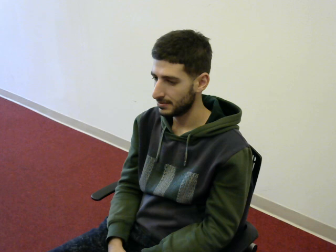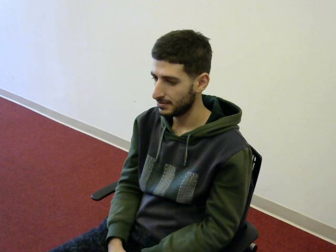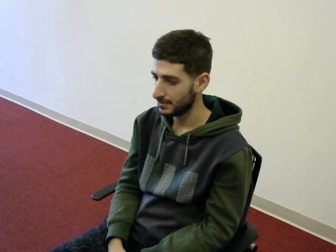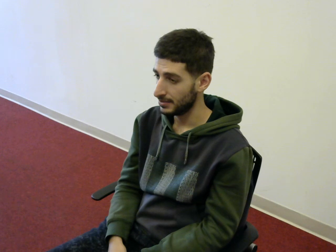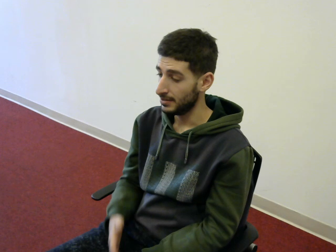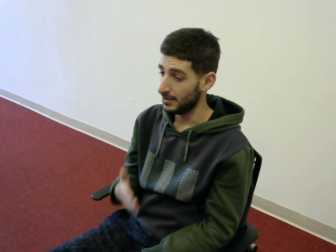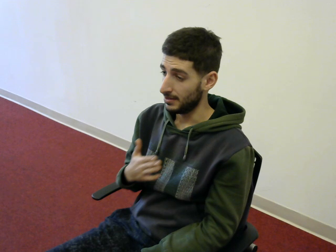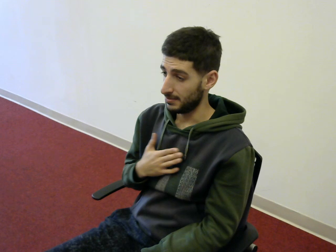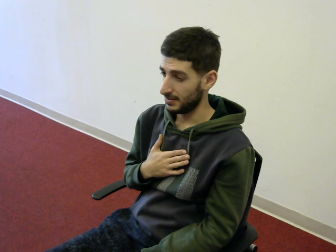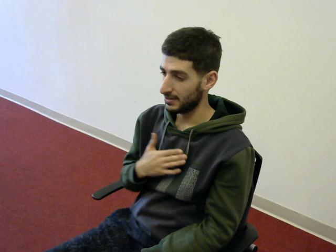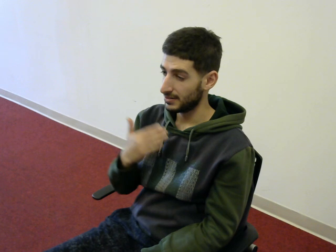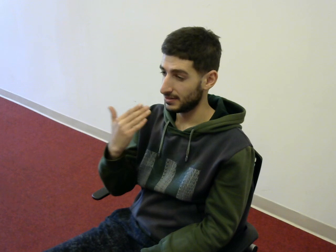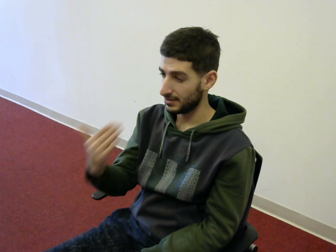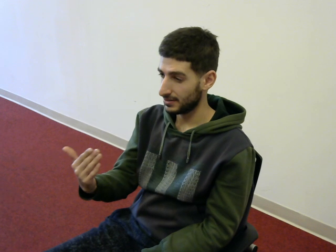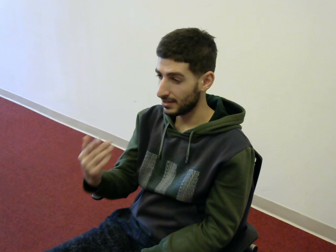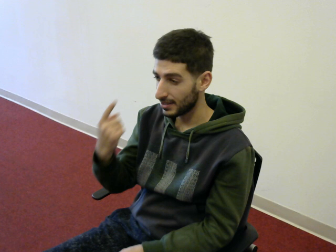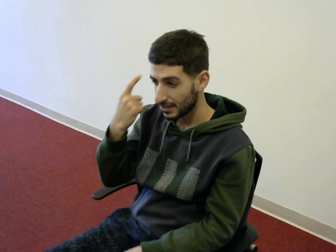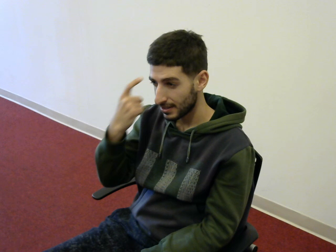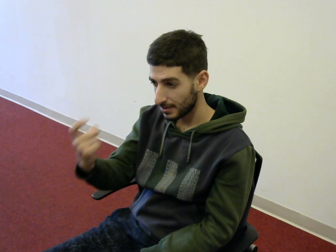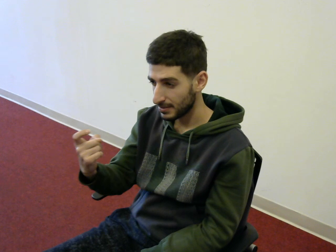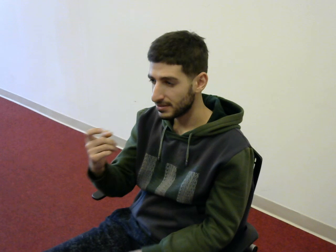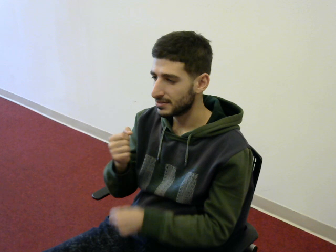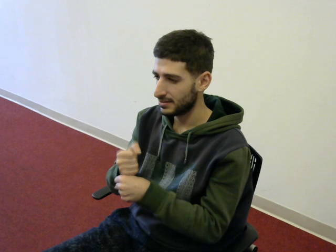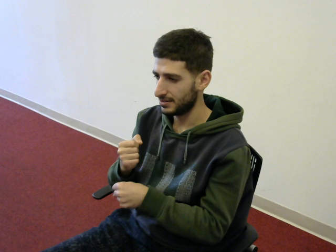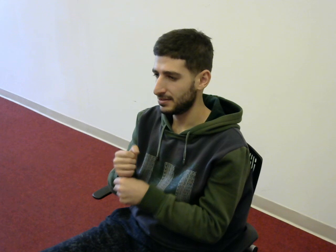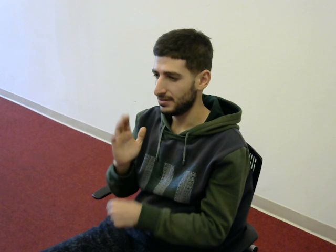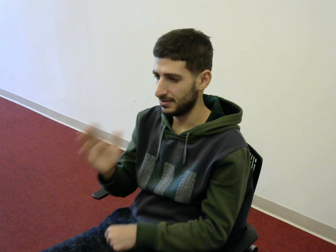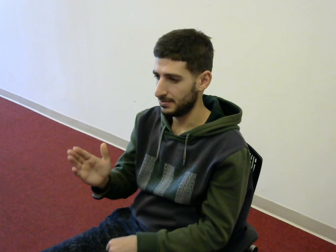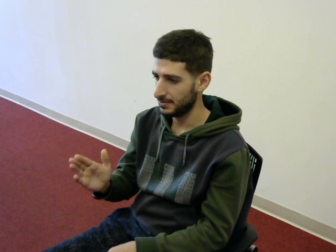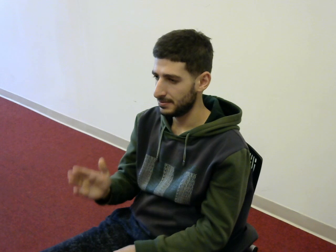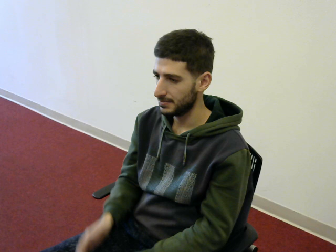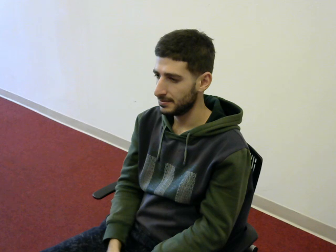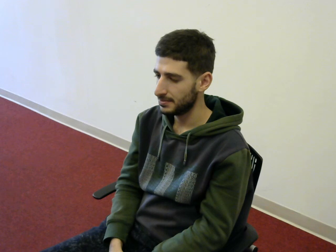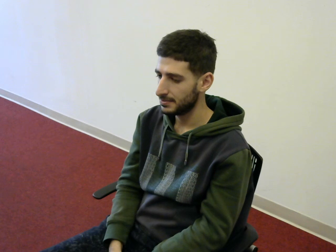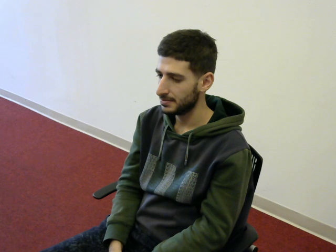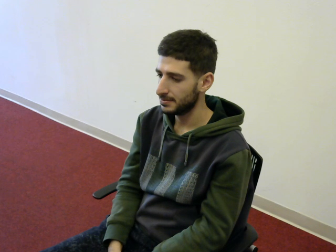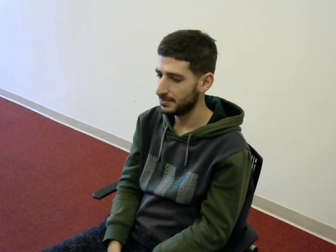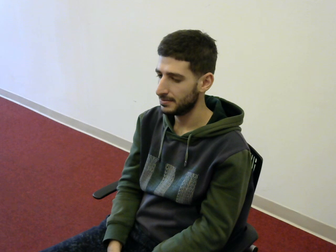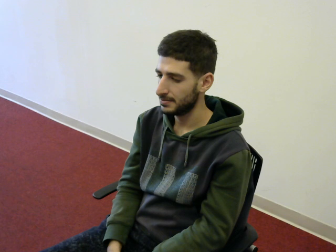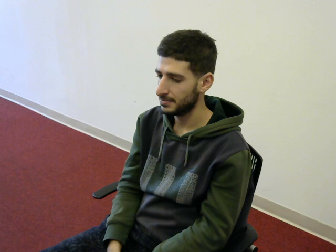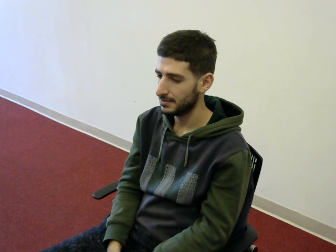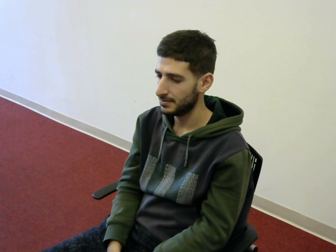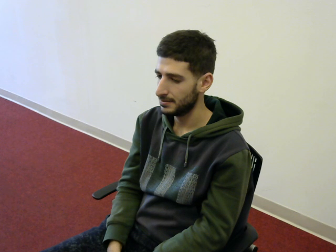Mən sizə xəbər edəcəyəm